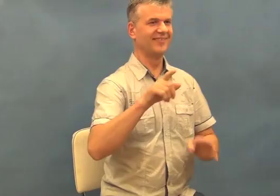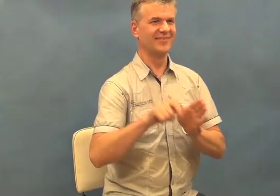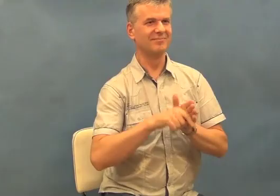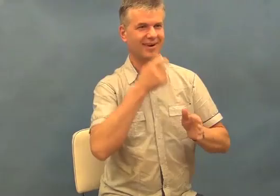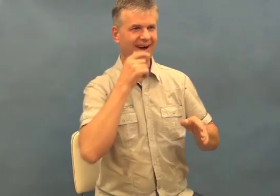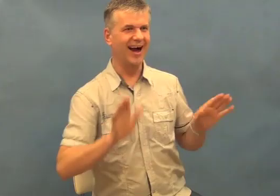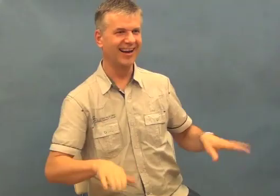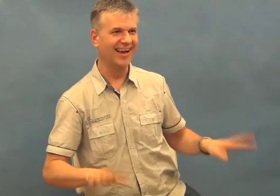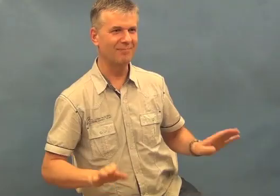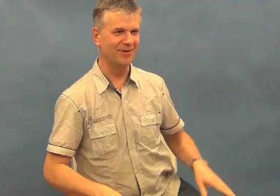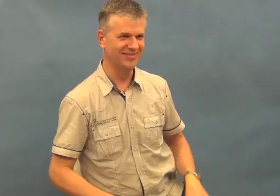Film z Charlie Chaplinem.